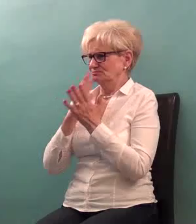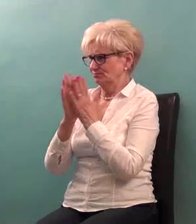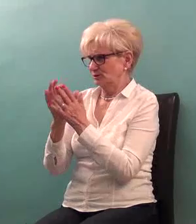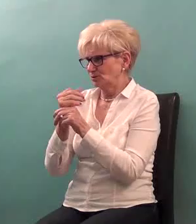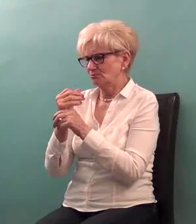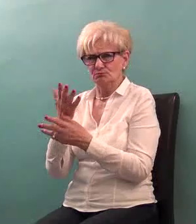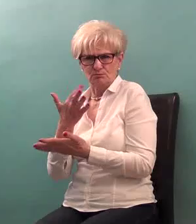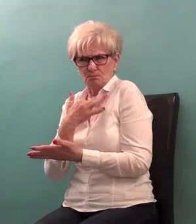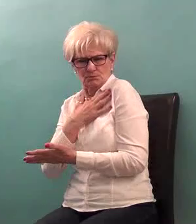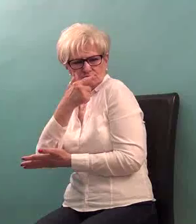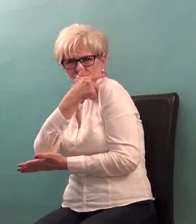On pokazał, że ma na plecach szyby.